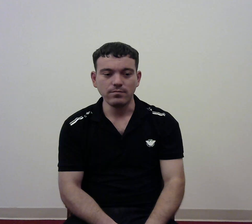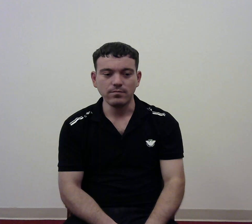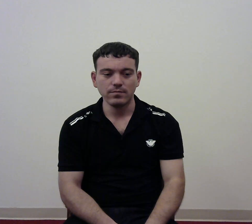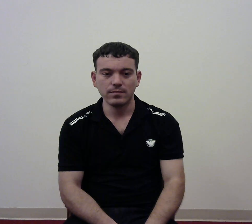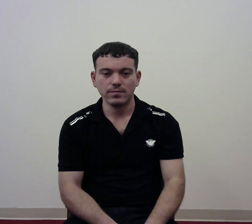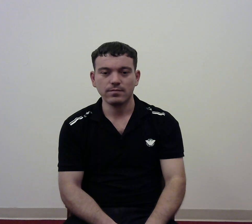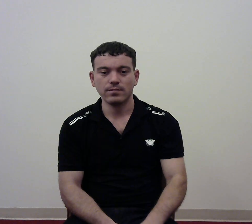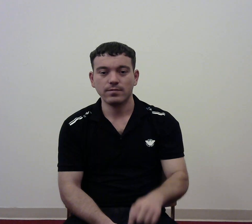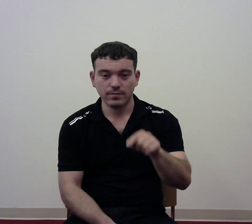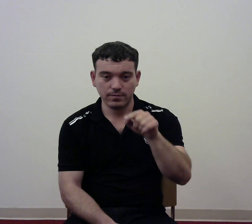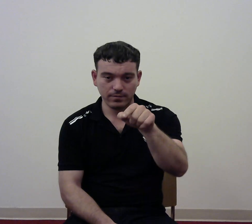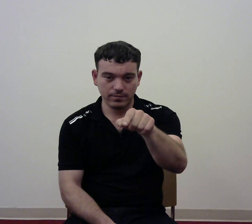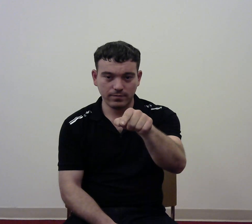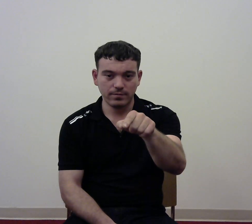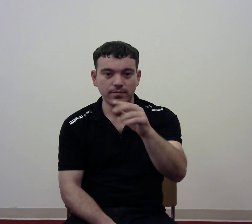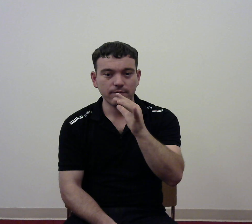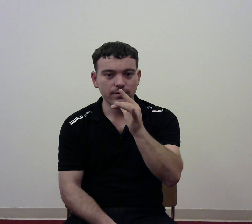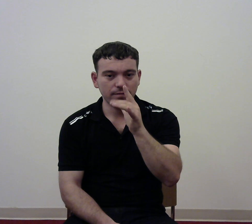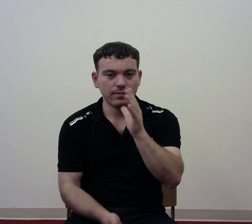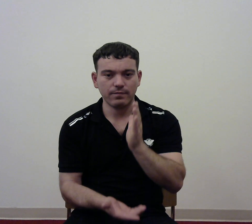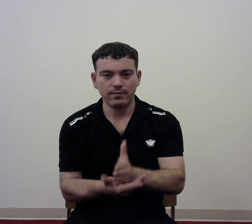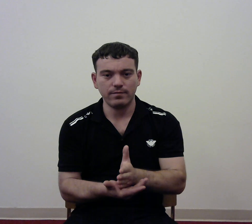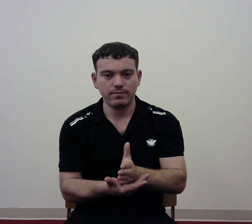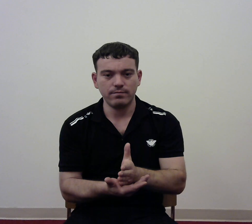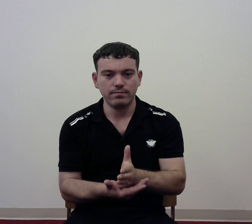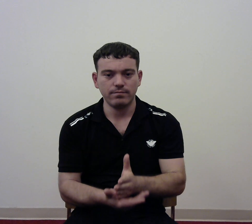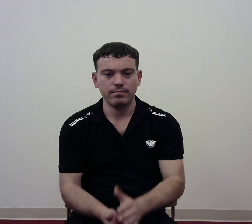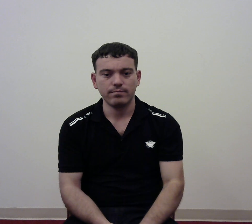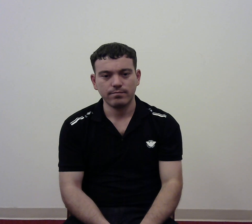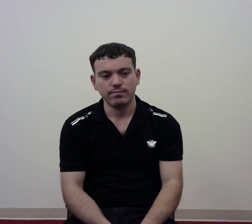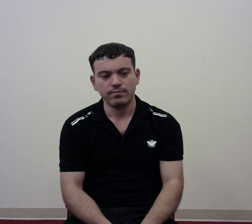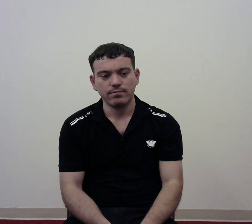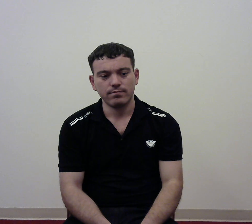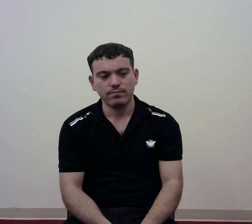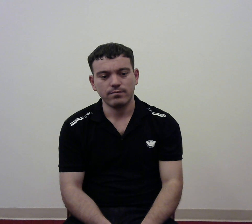Sizin vaxtınız var?